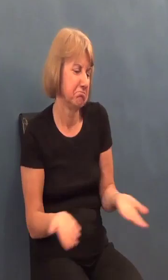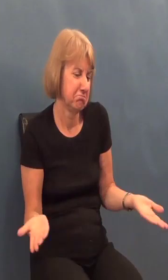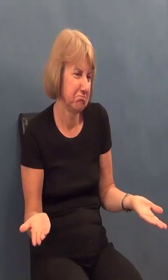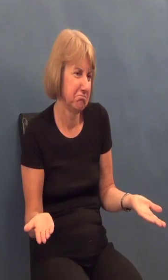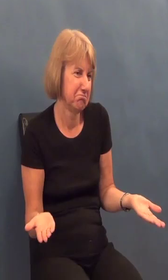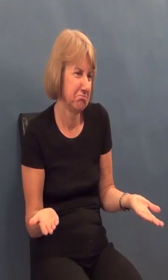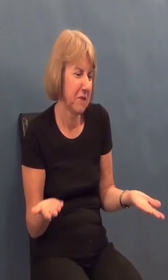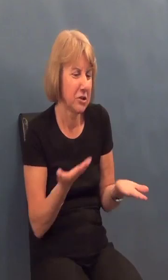A gdzie jest żaba?